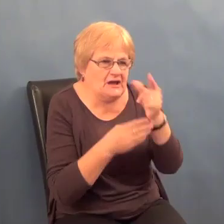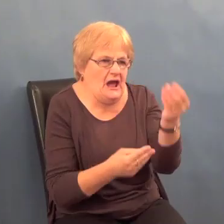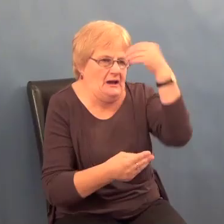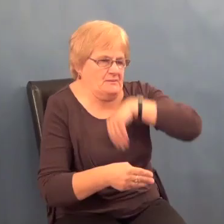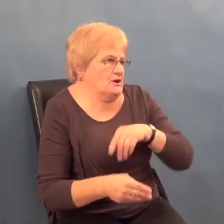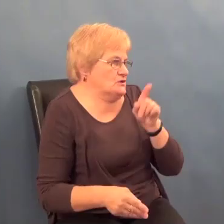O dwunastej zjada.